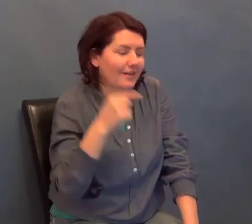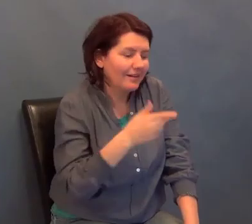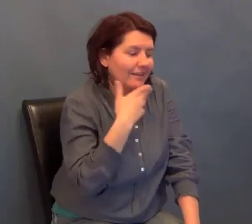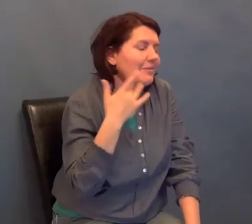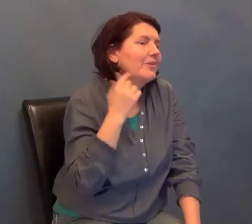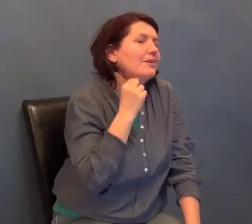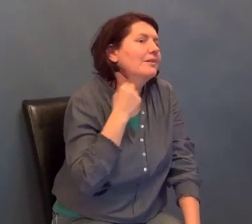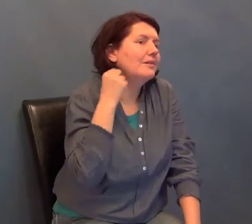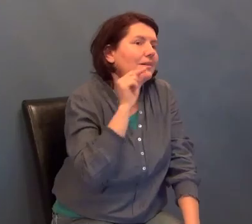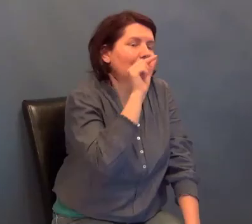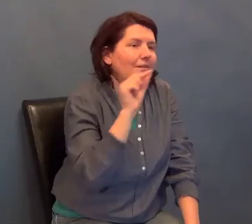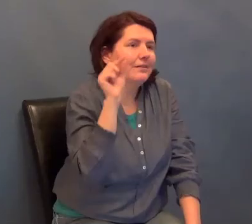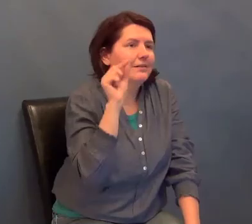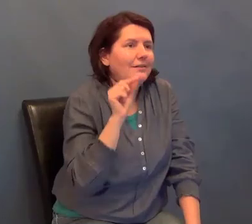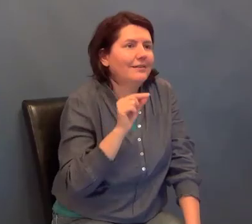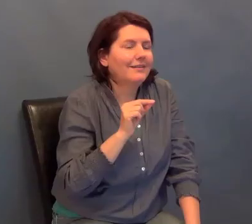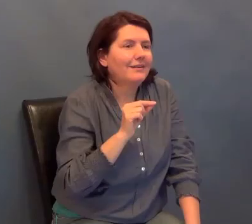Na tym nie ma paska na podbródek.